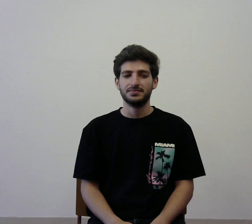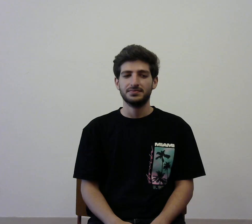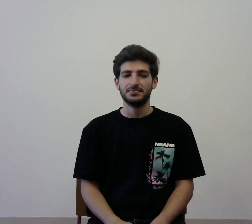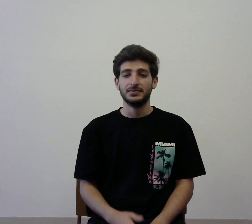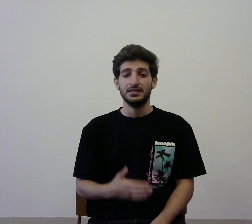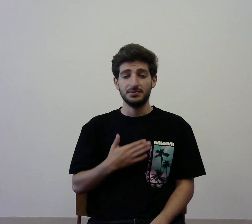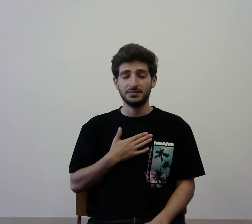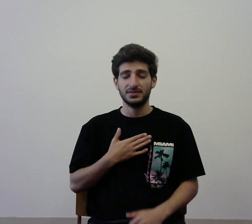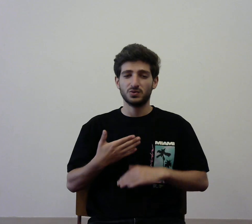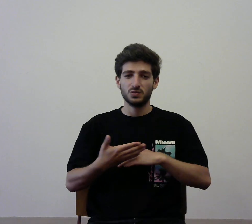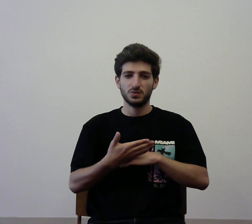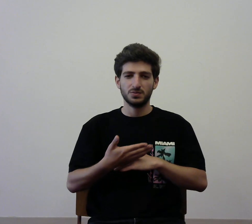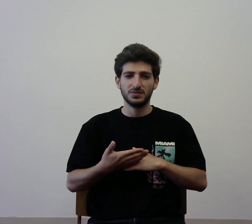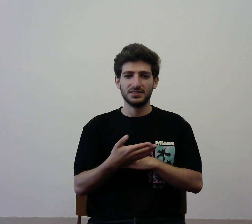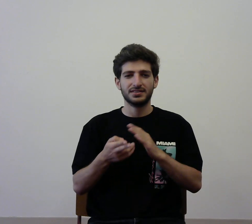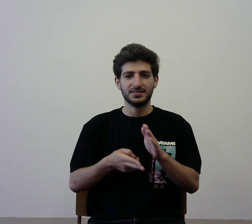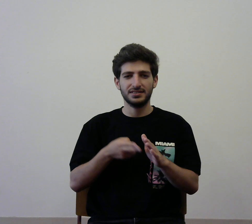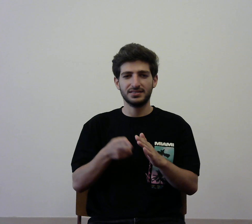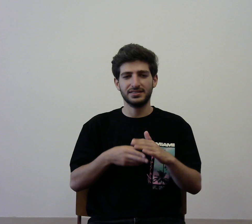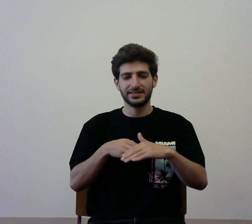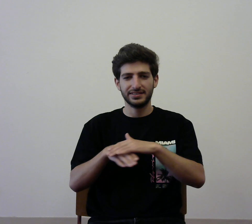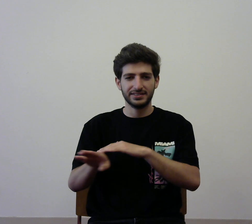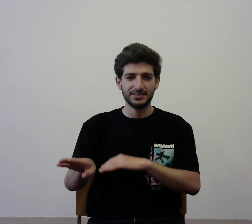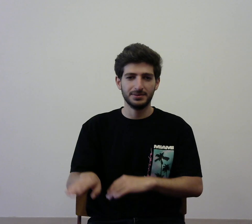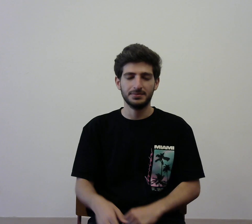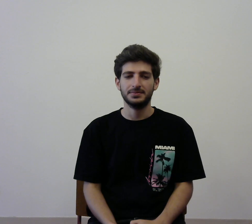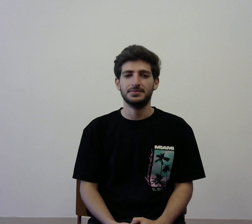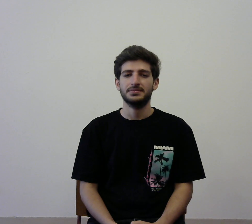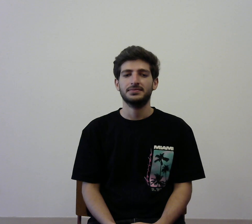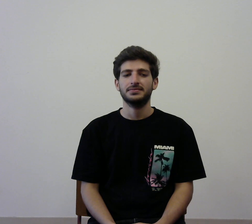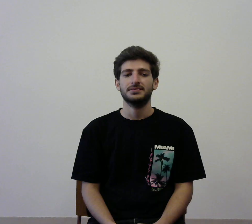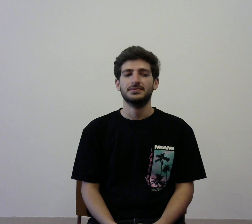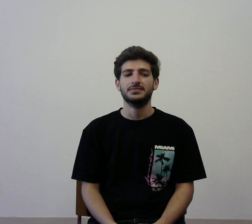Mən Sumqayıta qatarla gedirəm